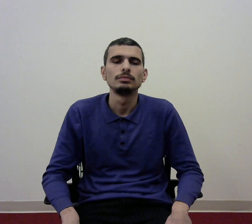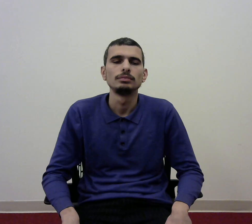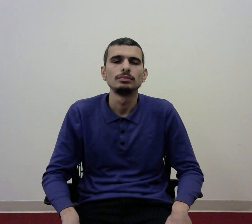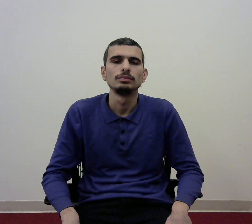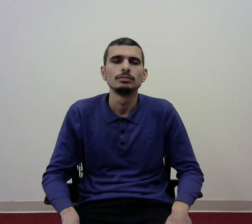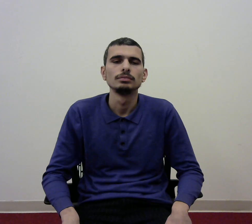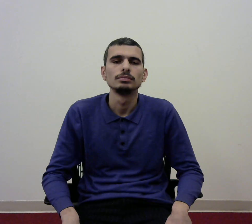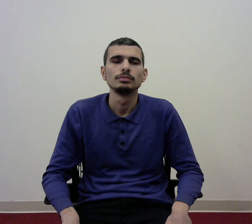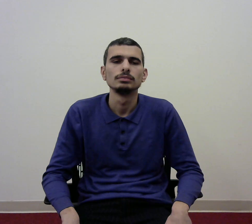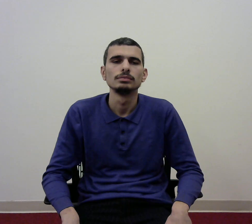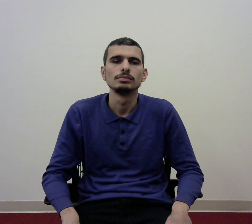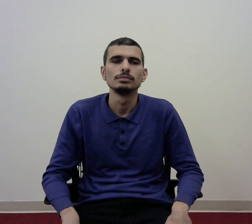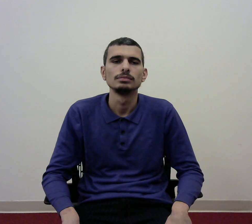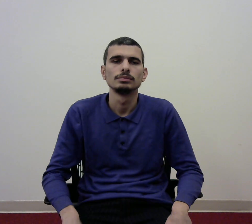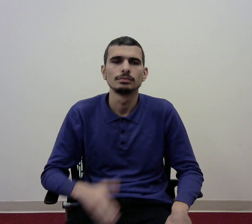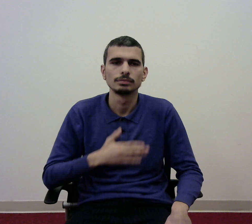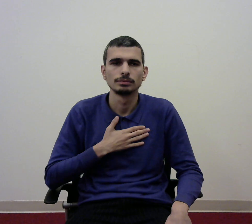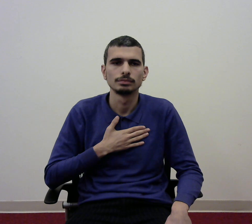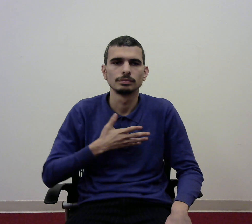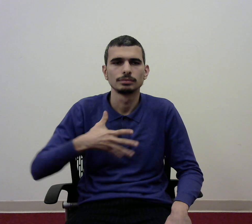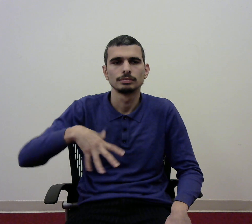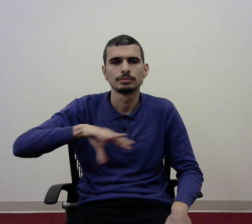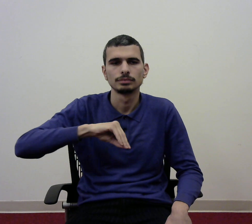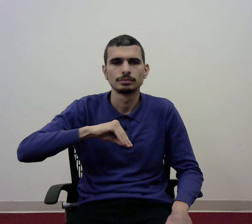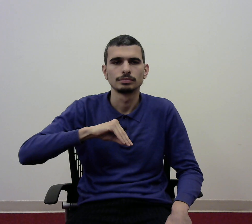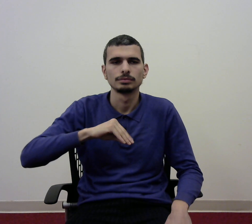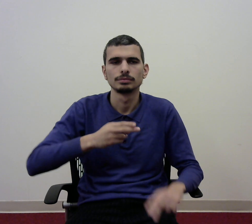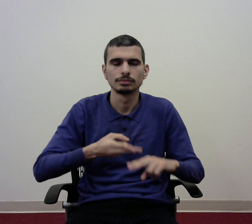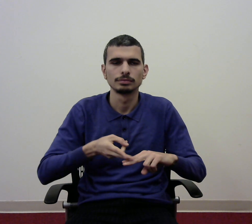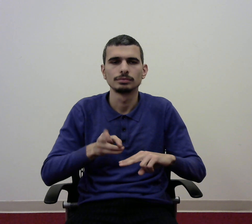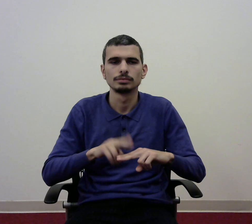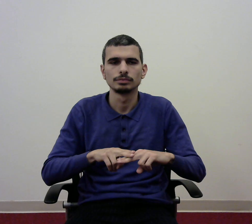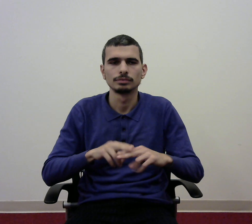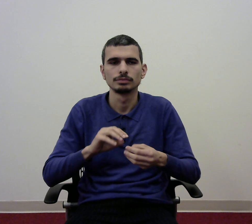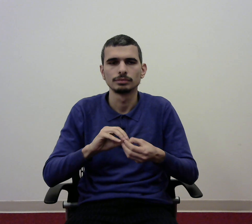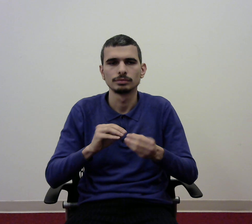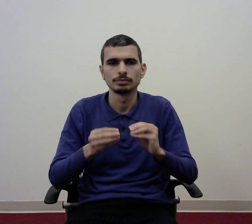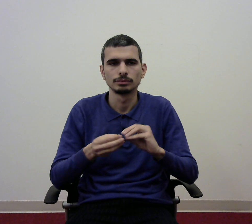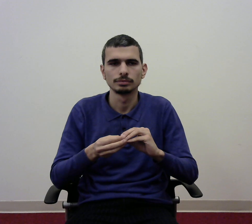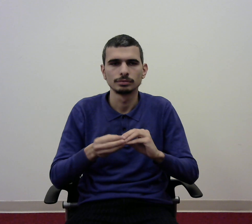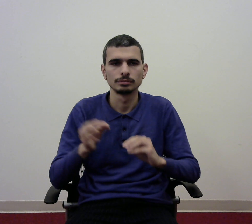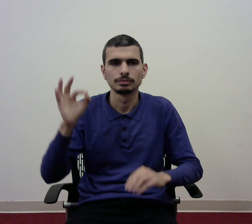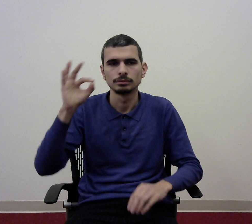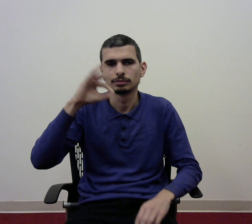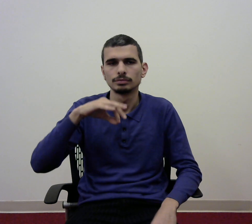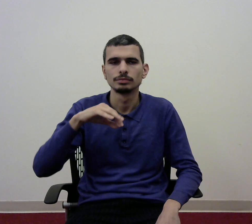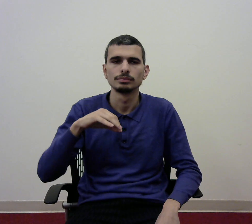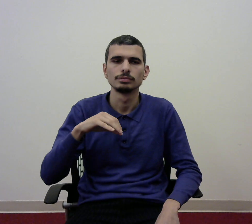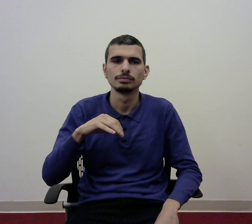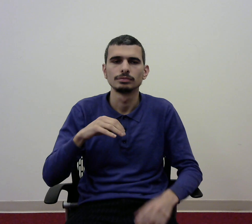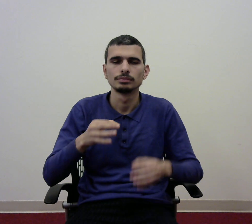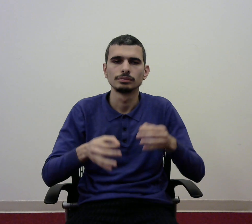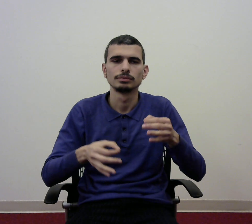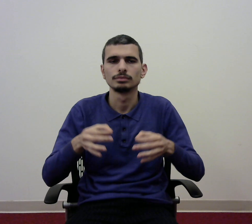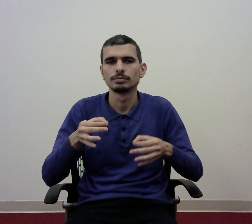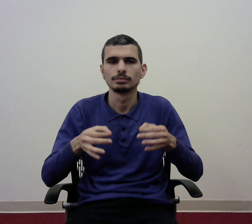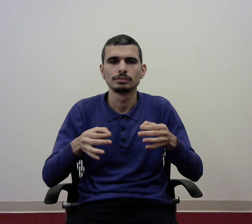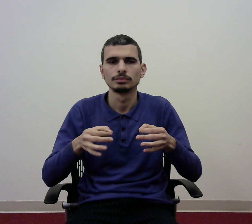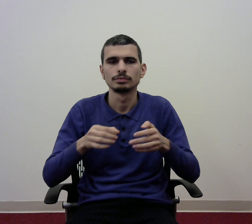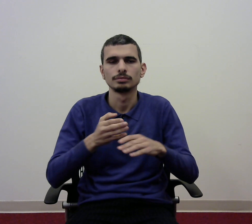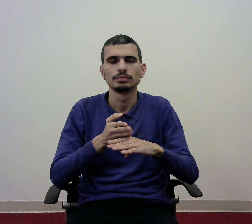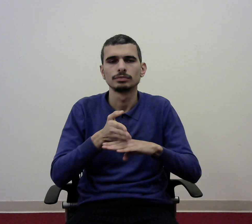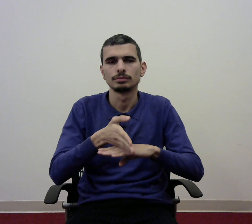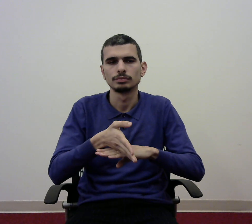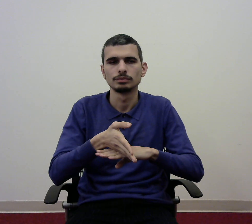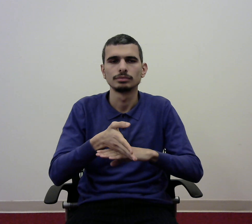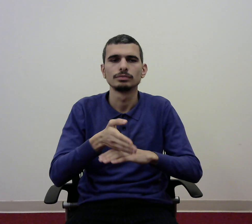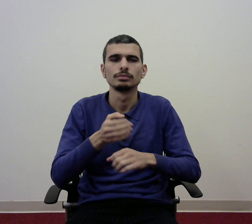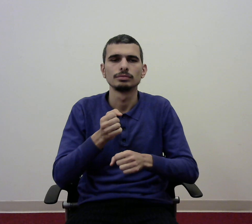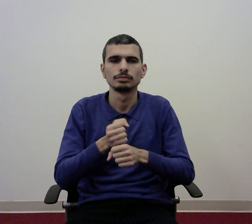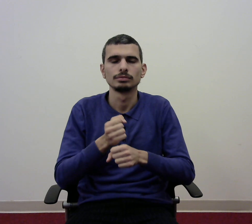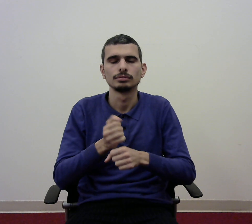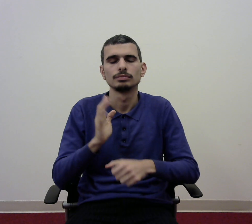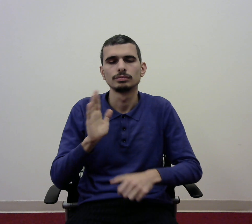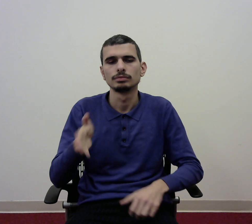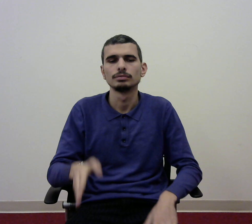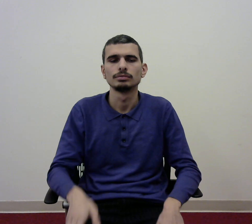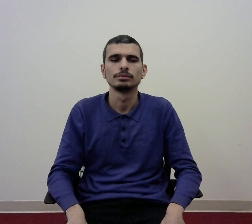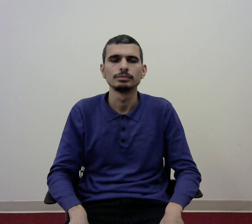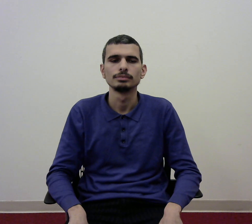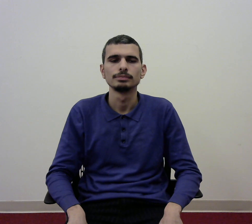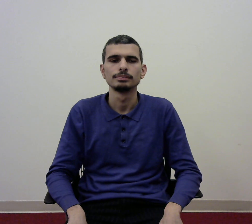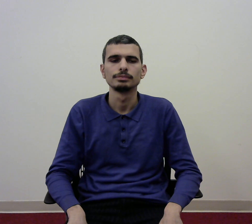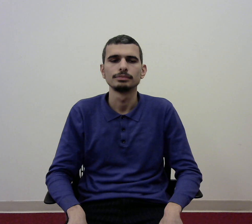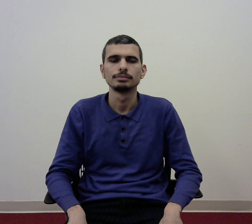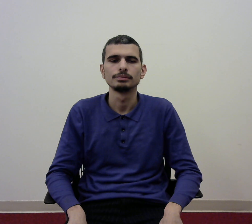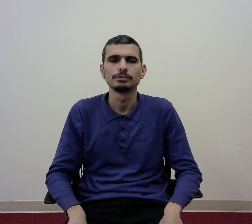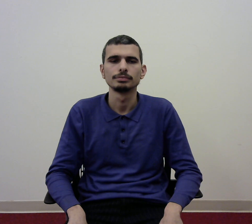Biz bu məsələ ilə bağlı məhkəməyə müraciət edəcəyik